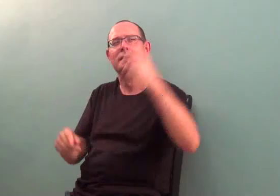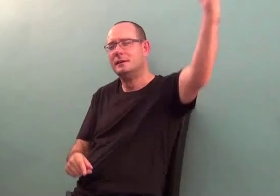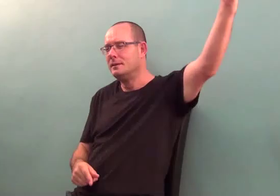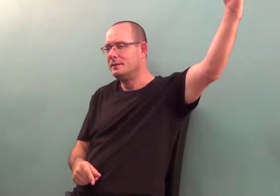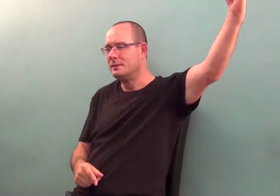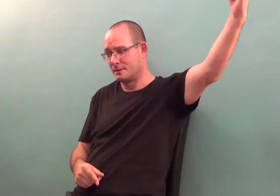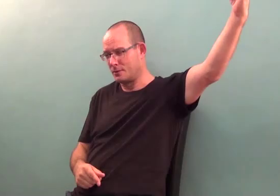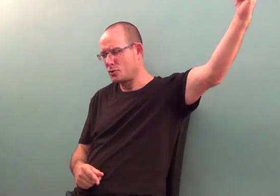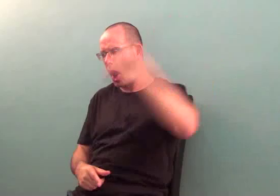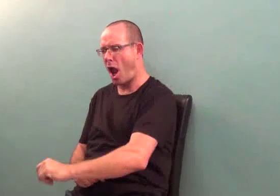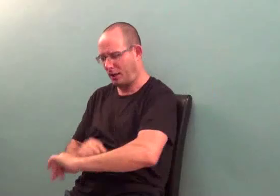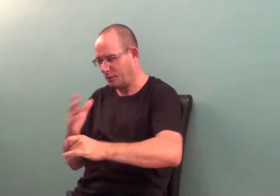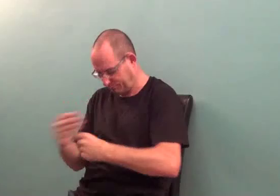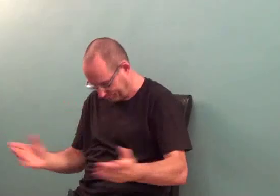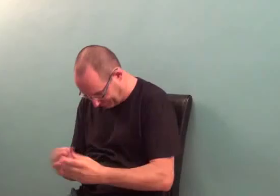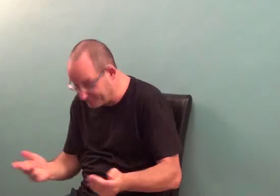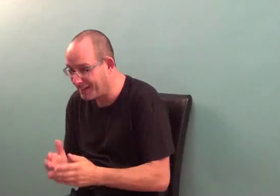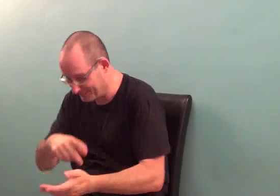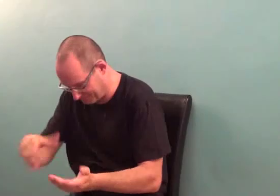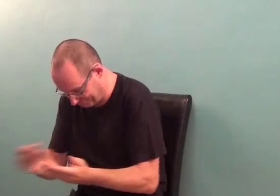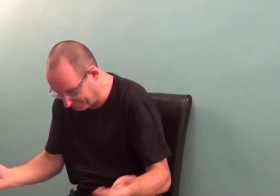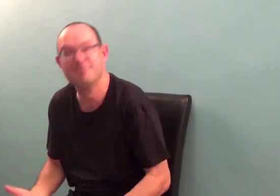Ptak wyskakuje z zegara i kradnie owoce.